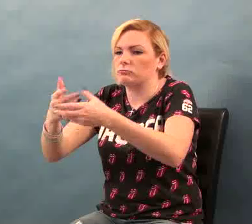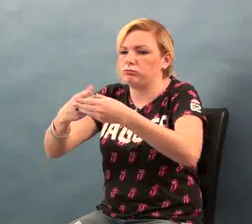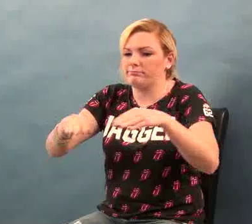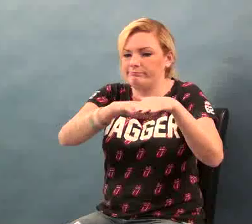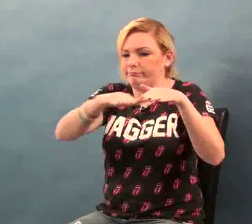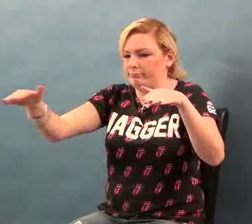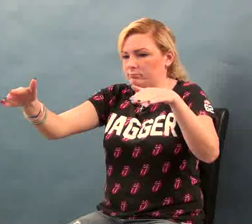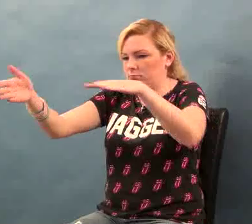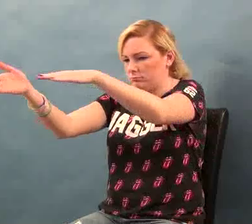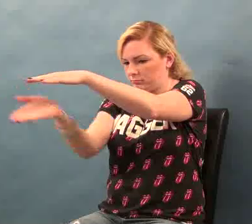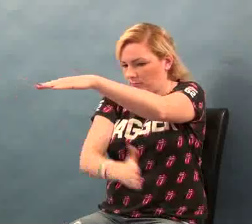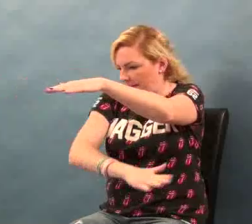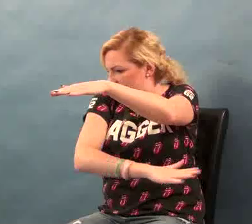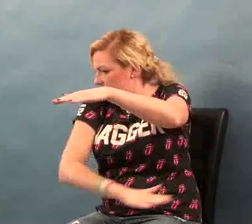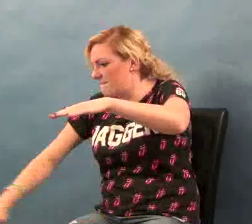Zbocze kończy się ostrym urwiskiem, a na dole, niżej jest wypłaszczenie.